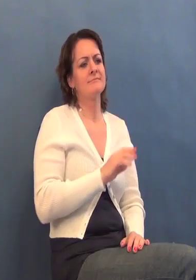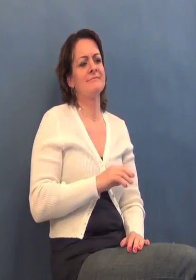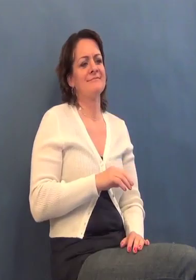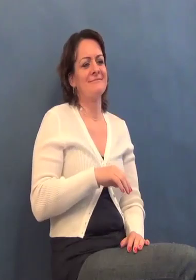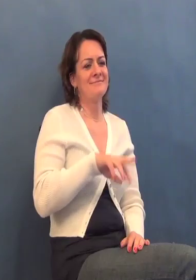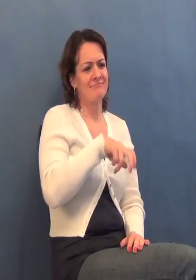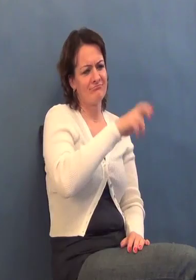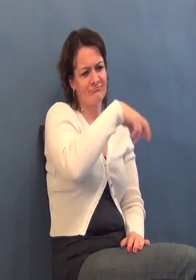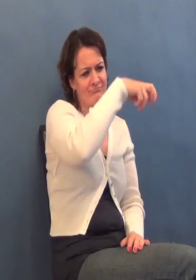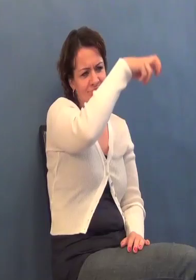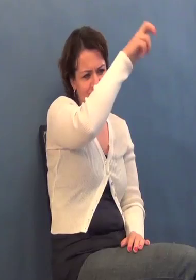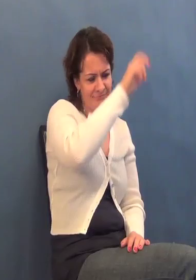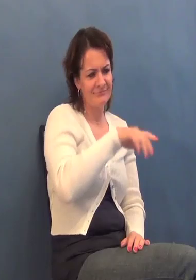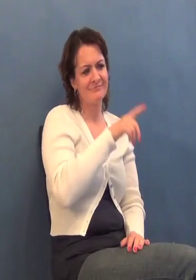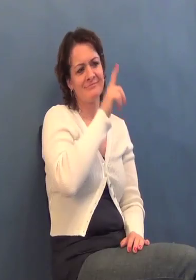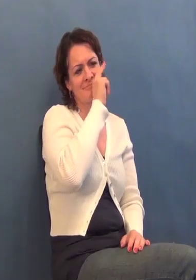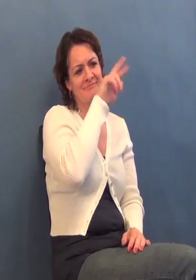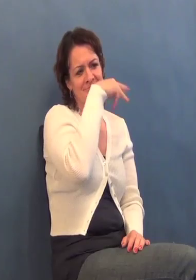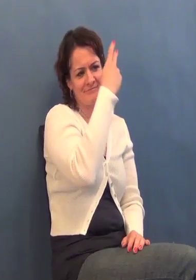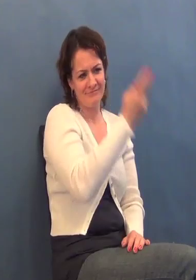Idzie na górę, kładzie się na łóżku i zasypia.